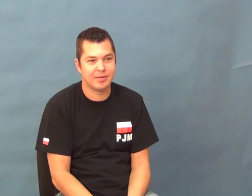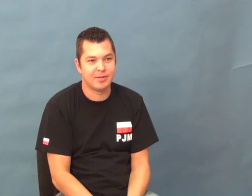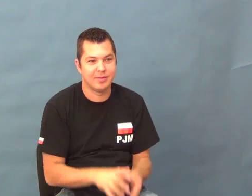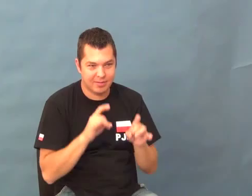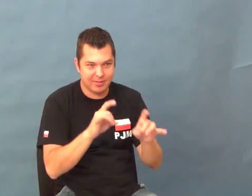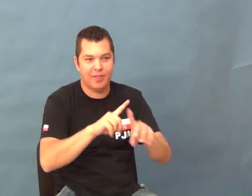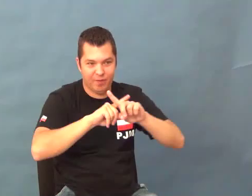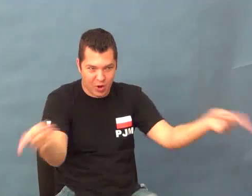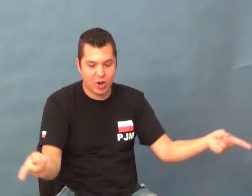Biegać nie wolno.